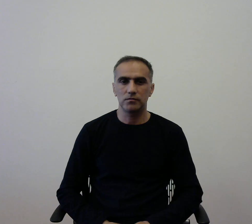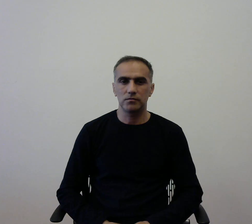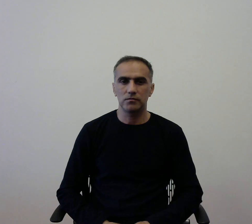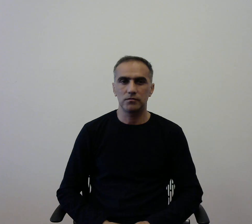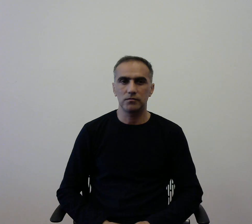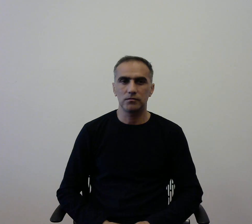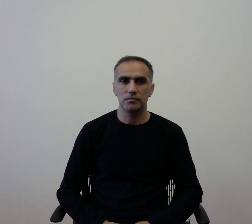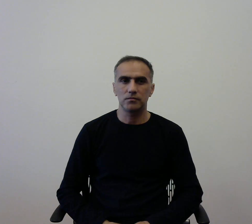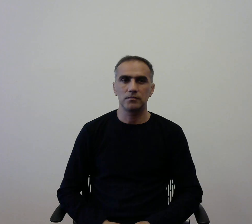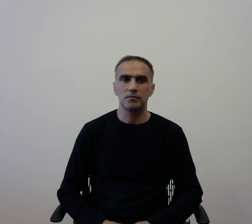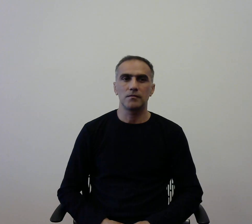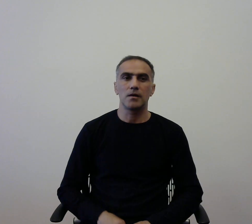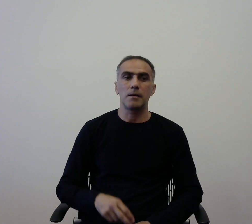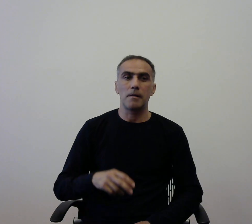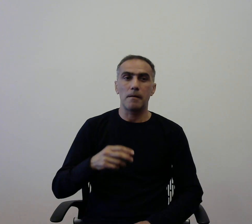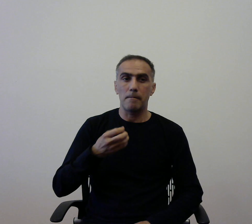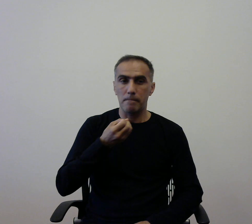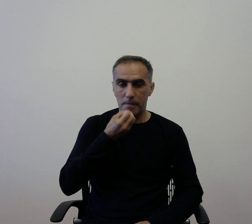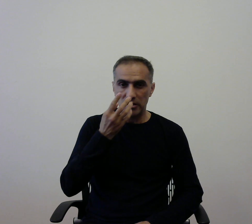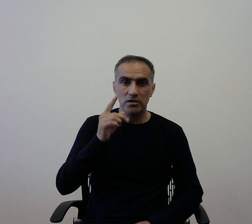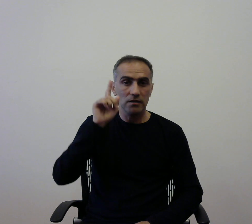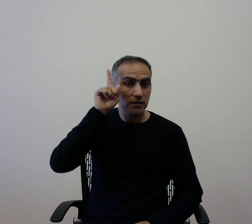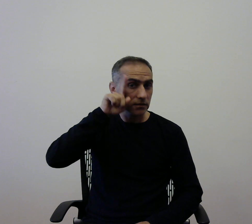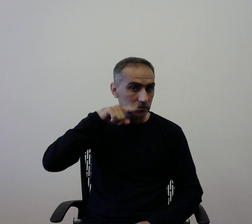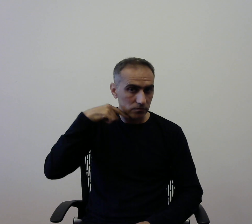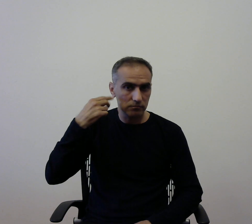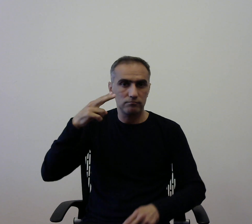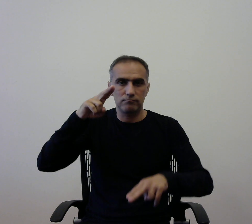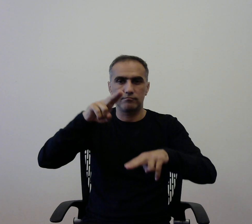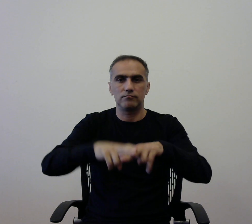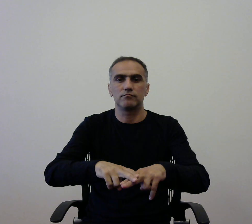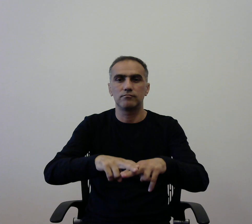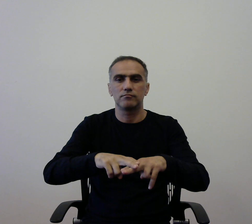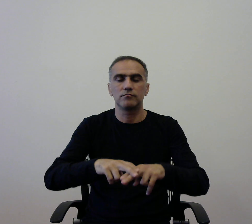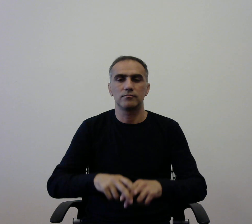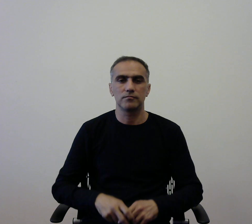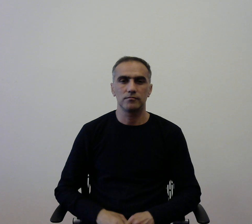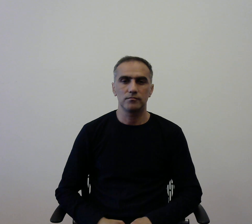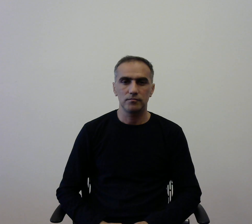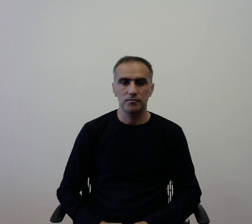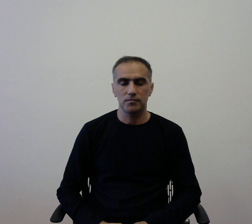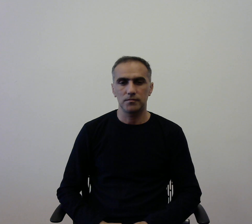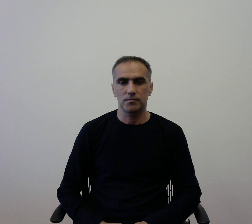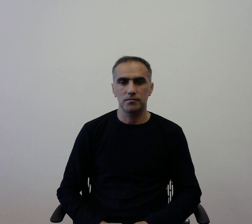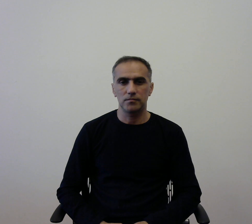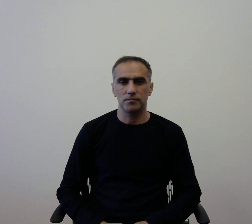Bakı Azərbaycanın paytaxtıdır